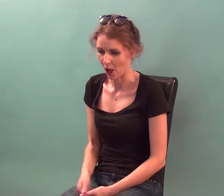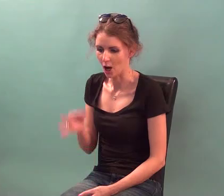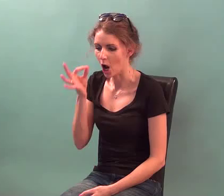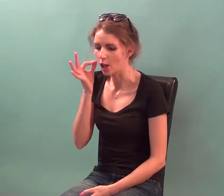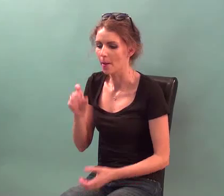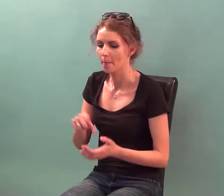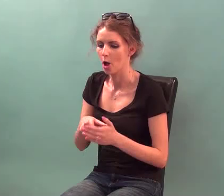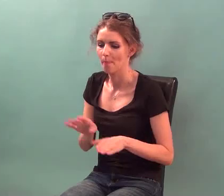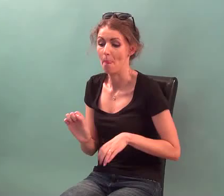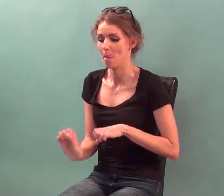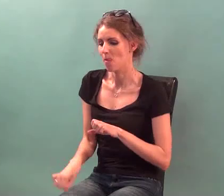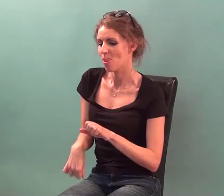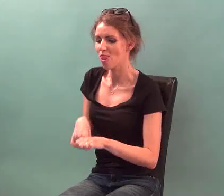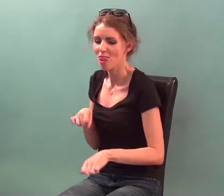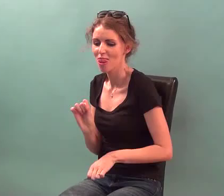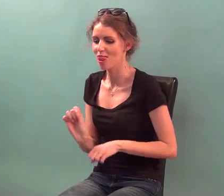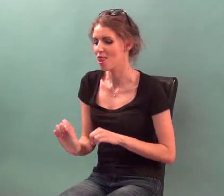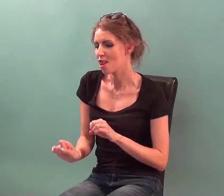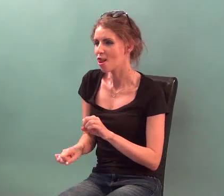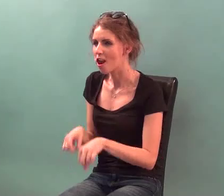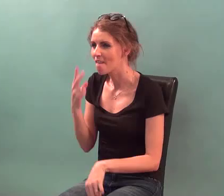Idzie sobie kot w pokoju.